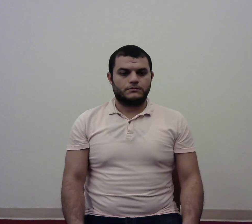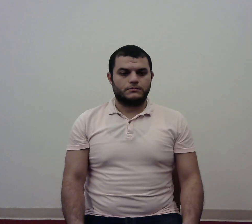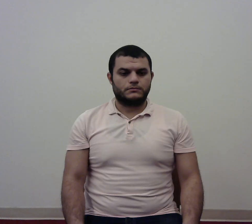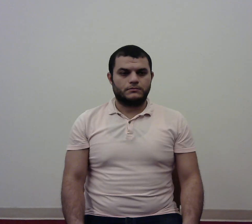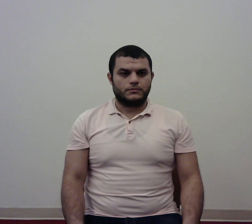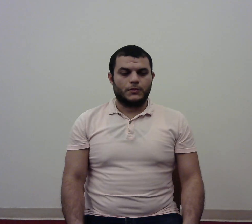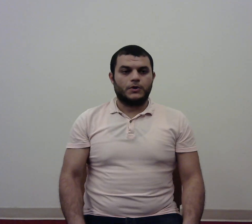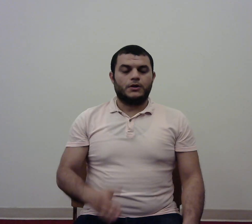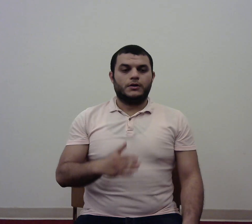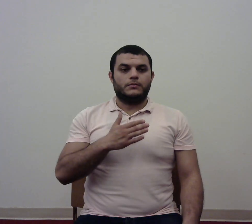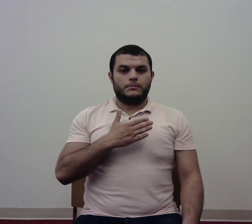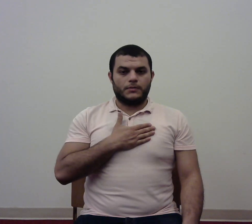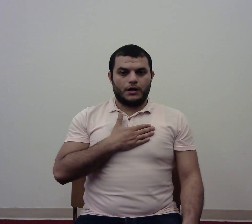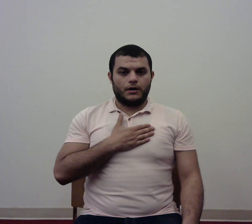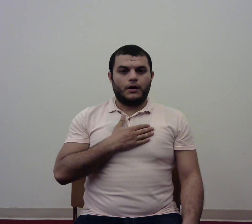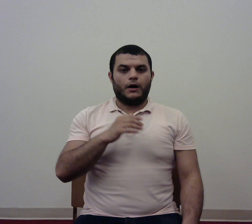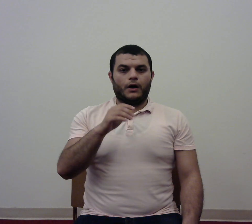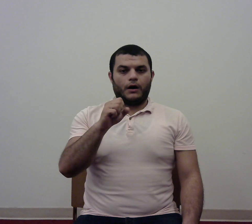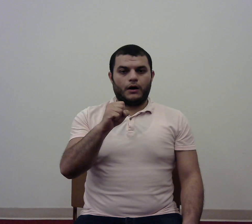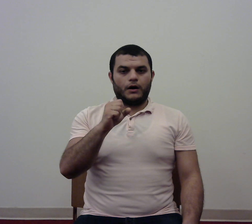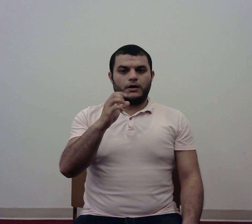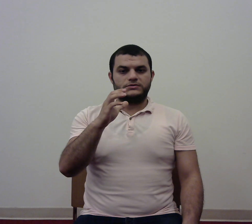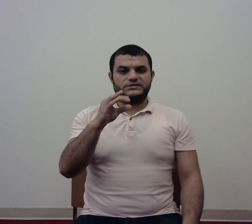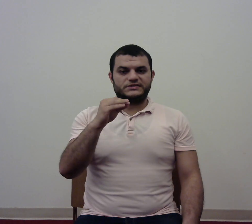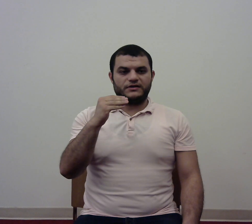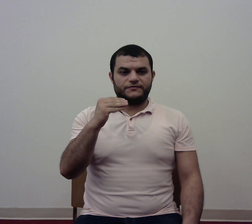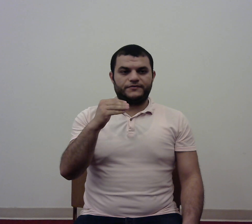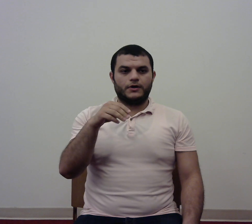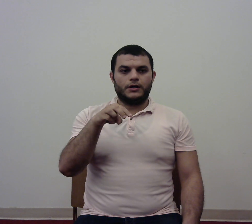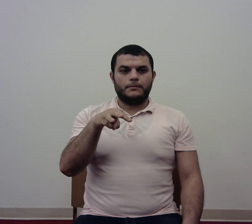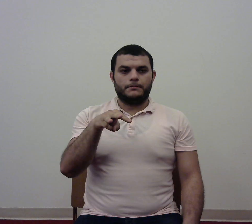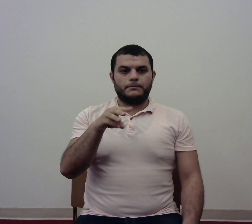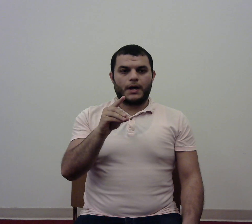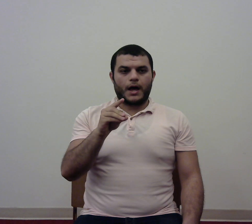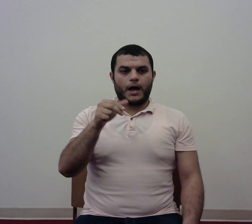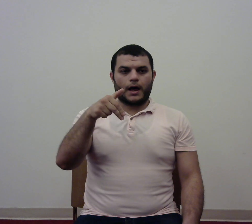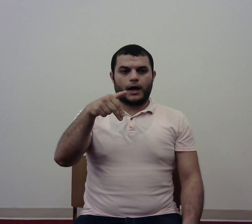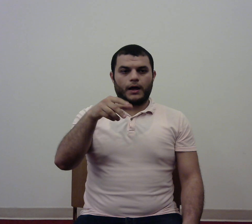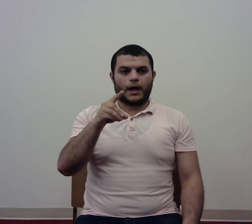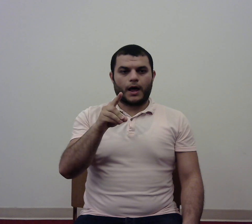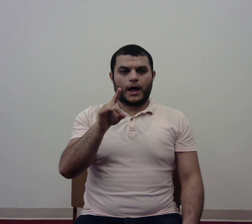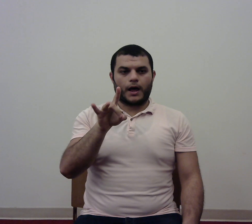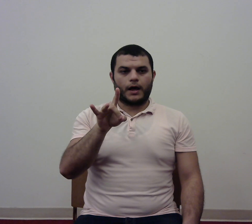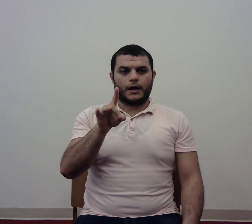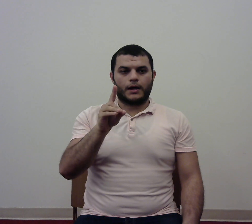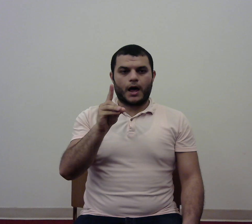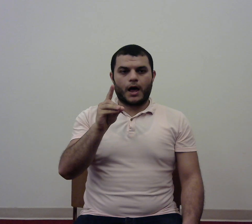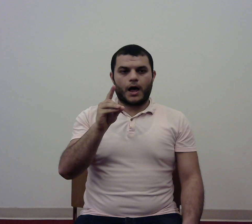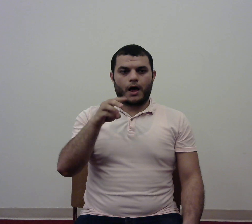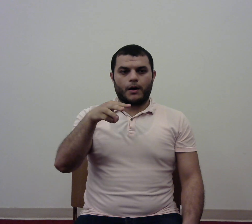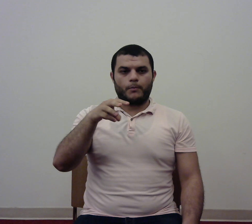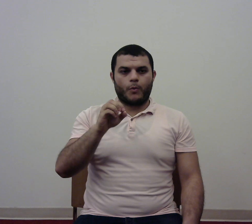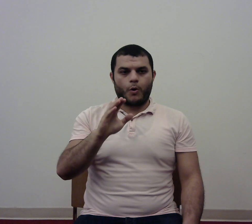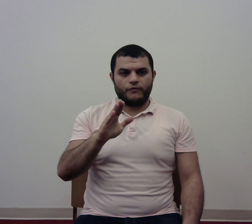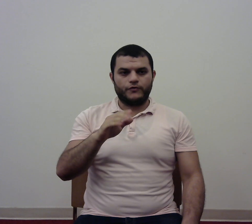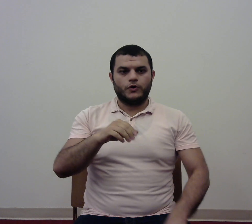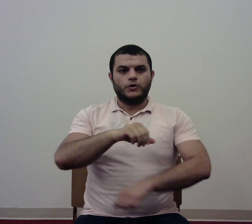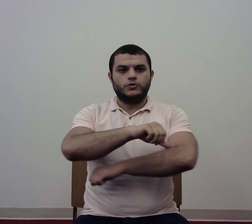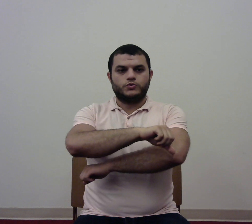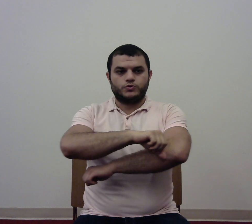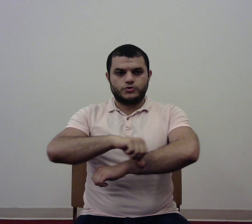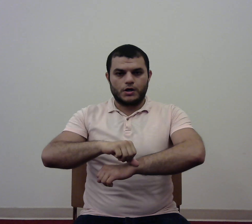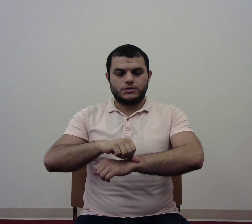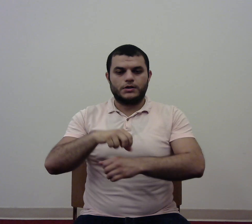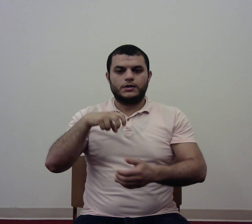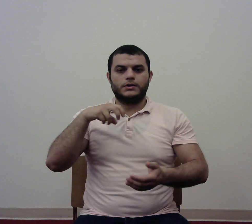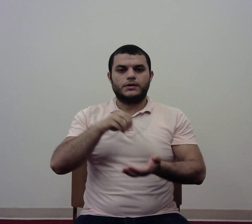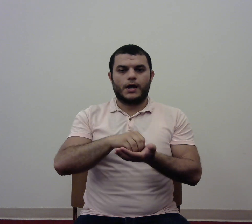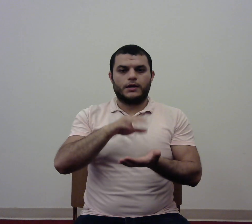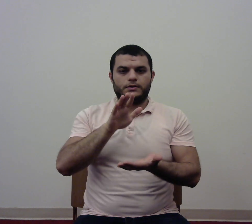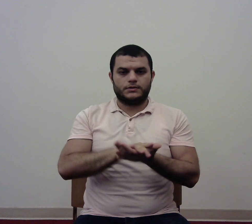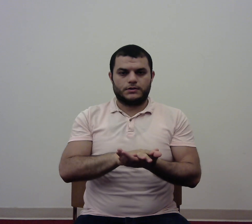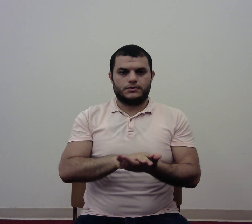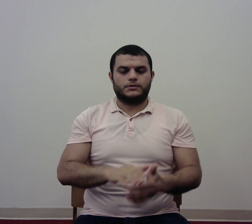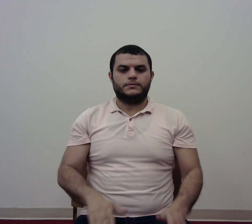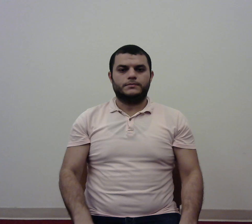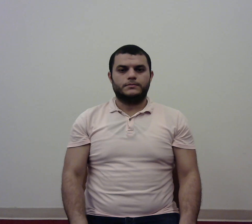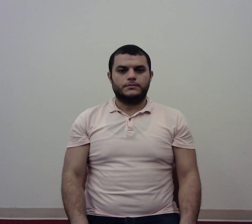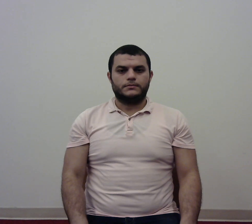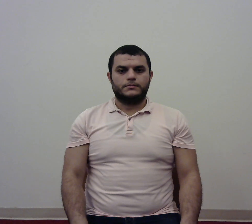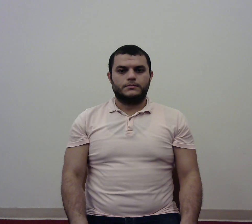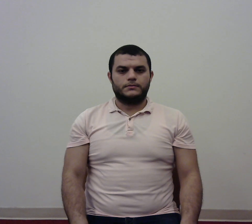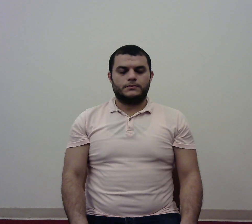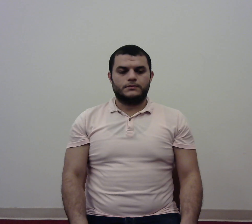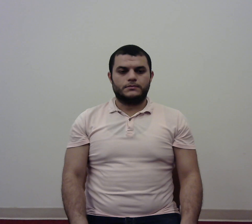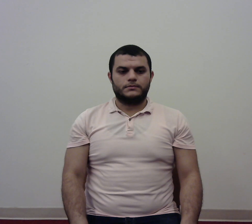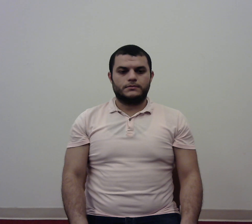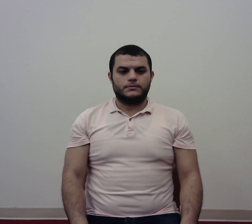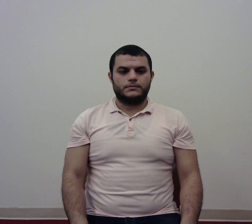Mən Asif Məhərrəmov küçəsində qeydiyyatdayam